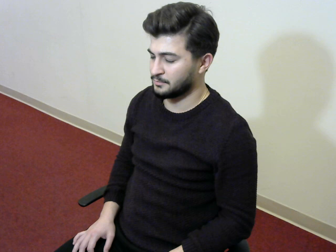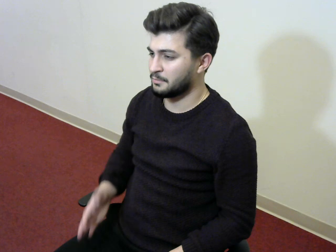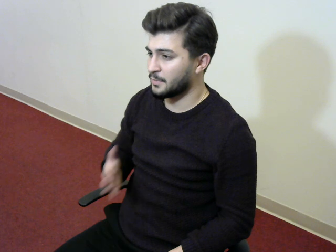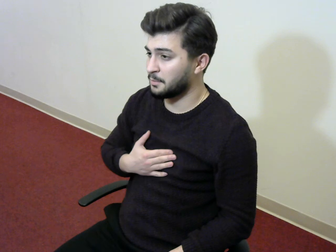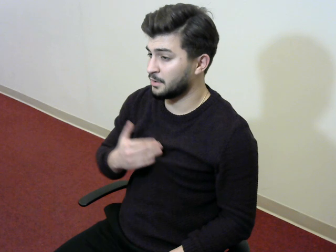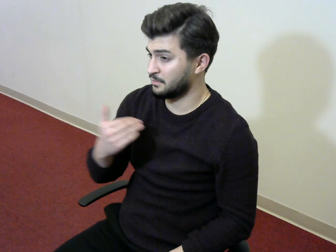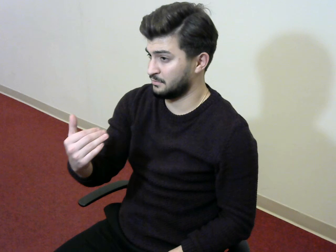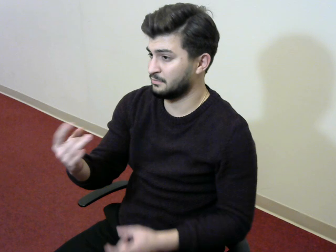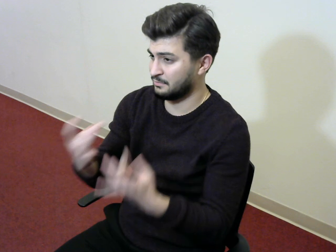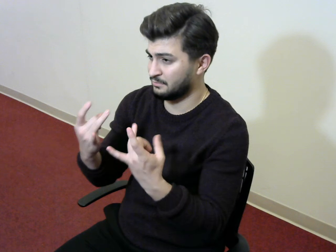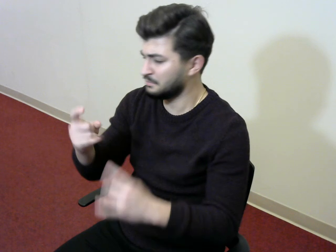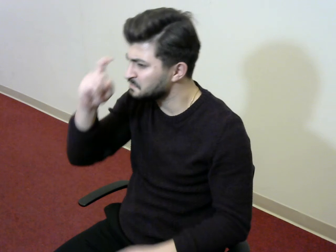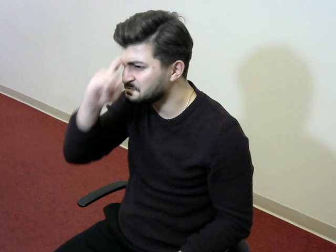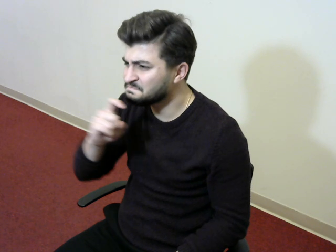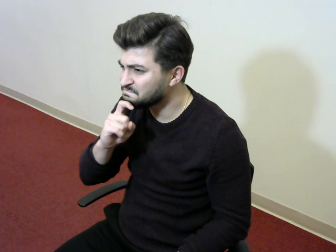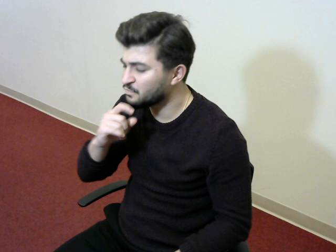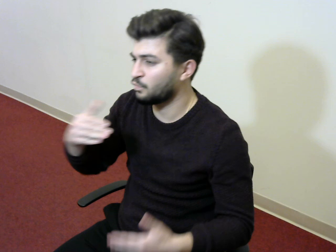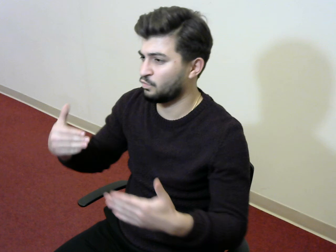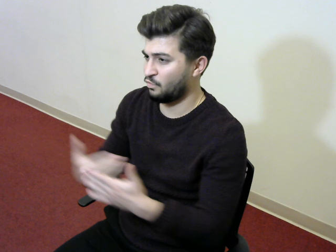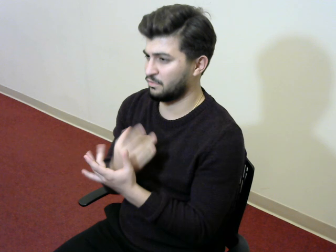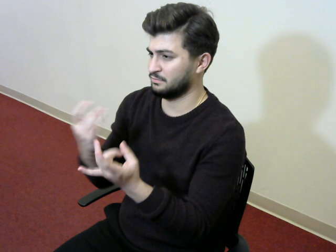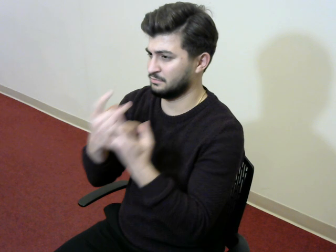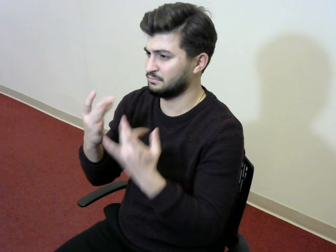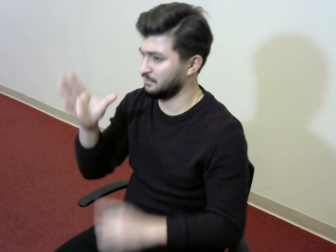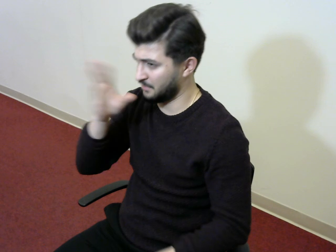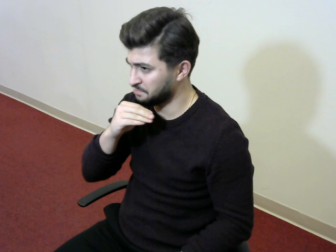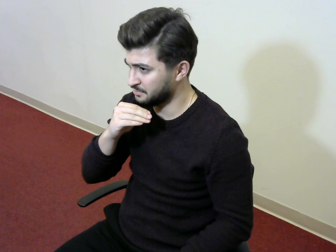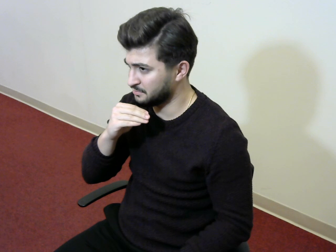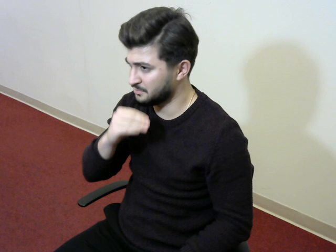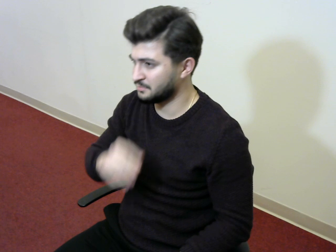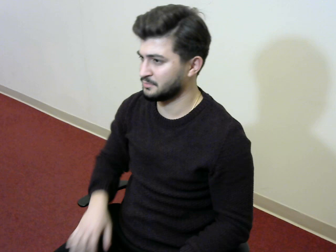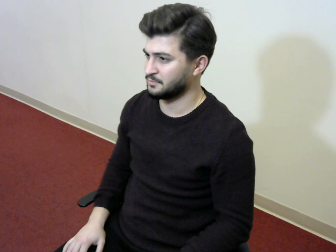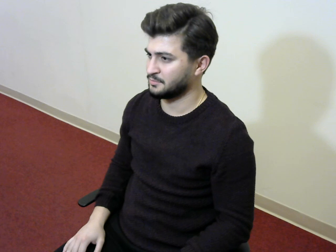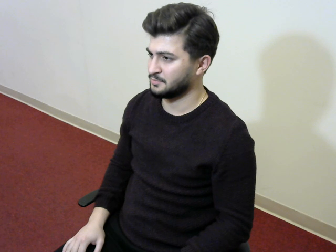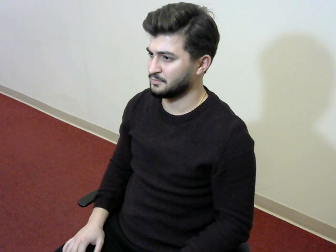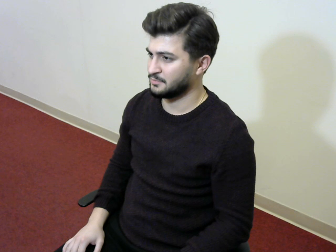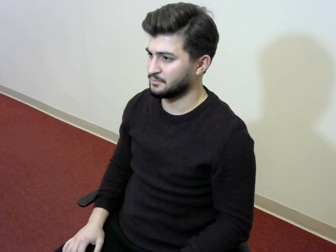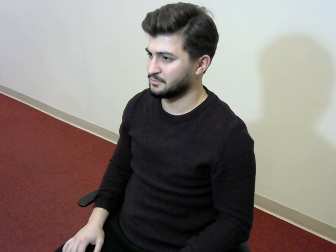Mən sizin dediklərinizi başa düşmədim, yenidən izah edə bilərsinizmi?